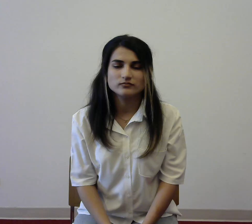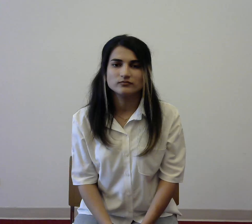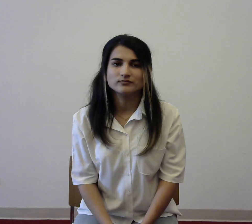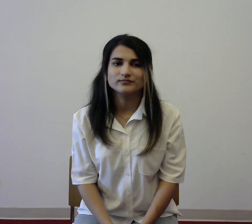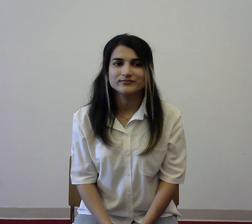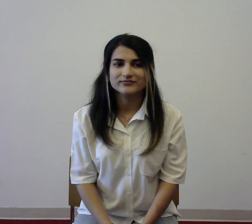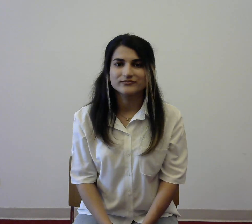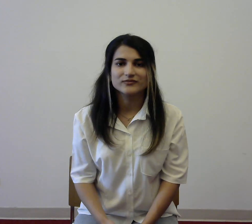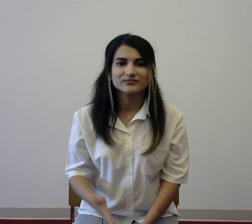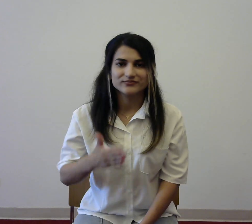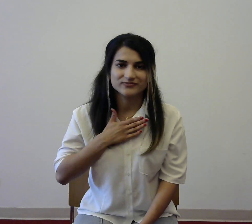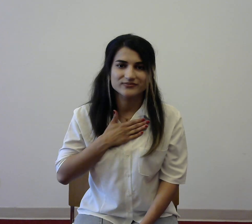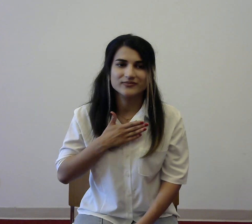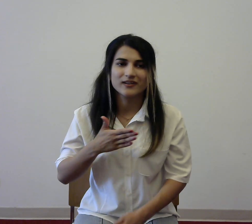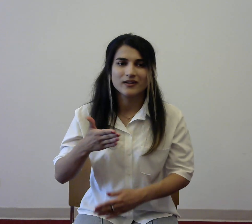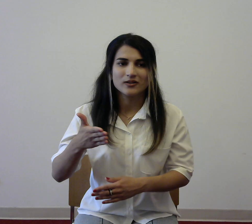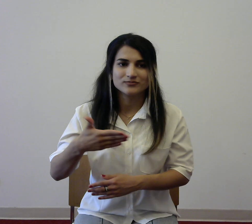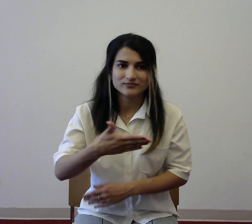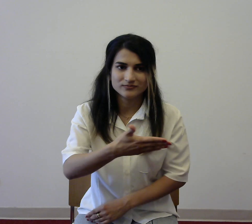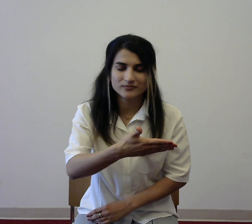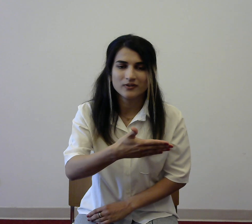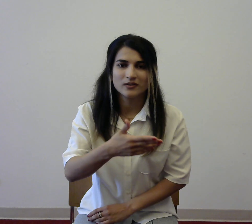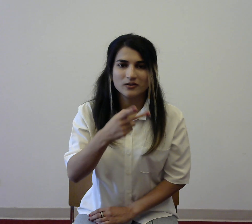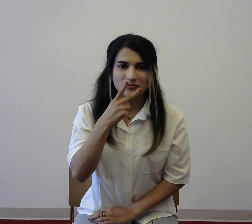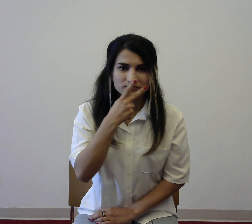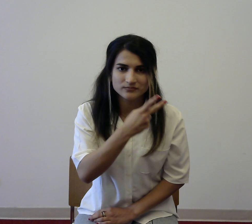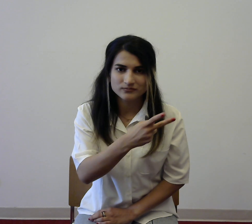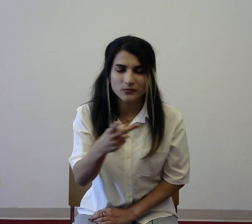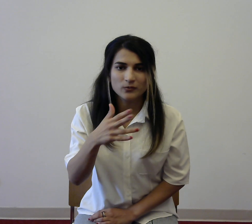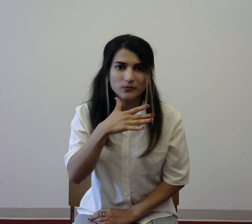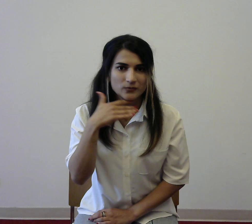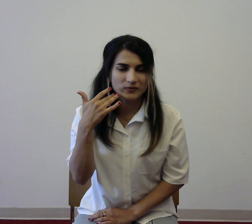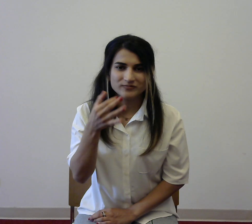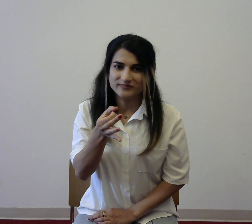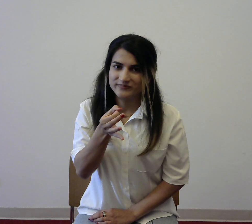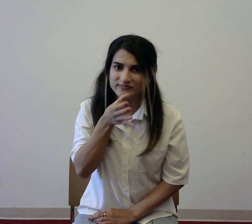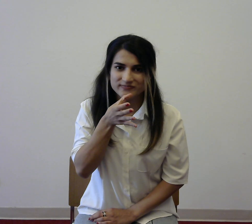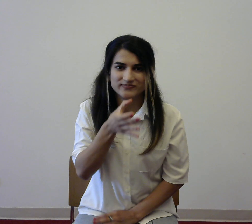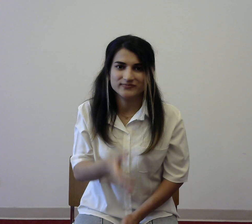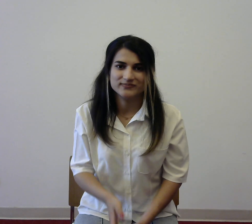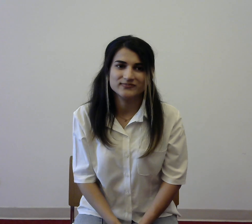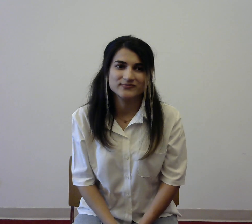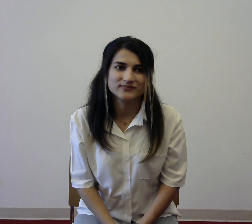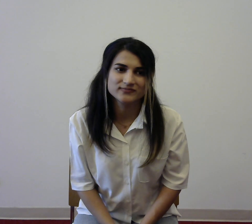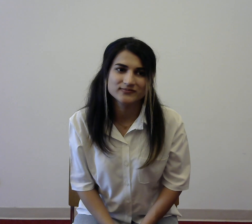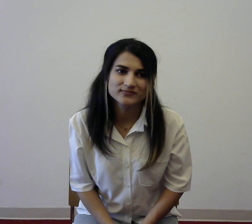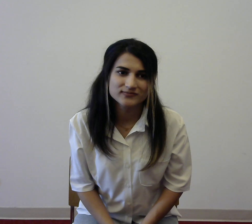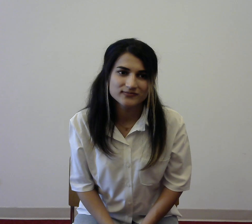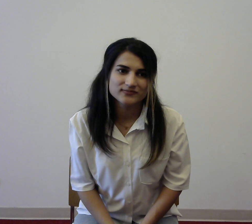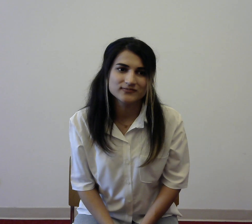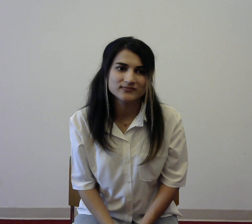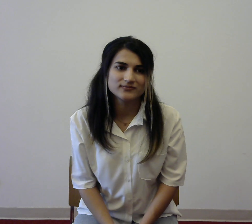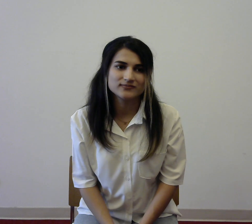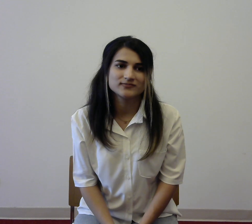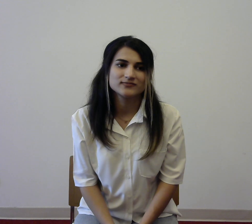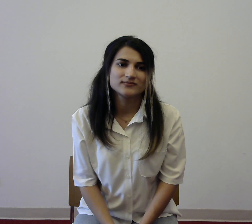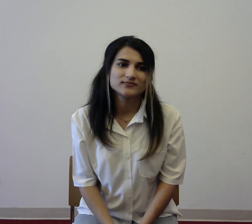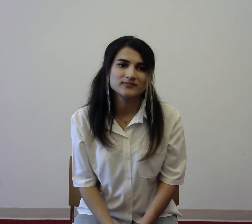Mənim balıqlara baxmaqdan çox xoşum gəlir